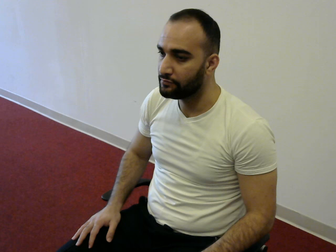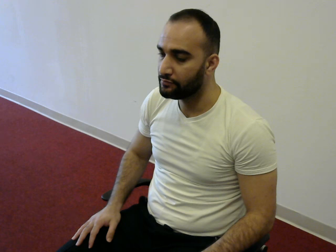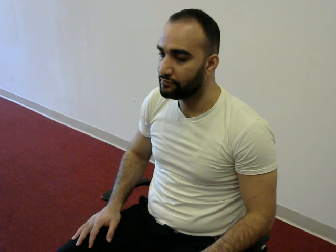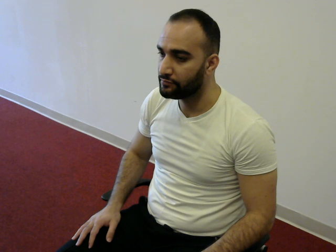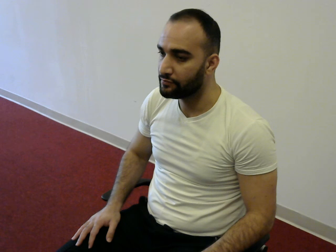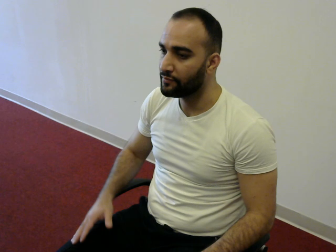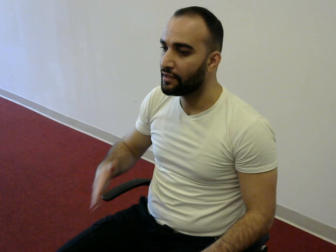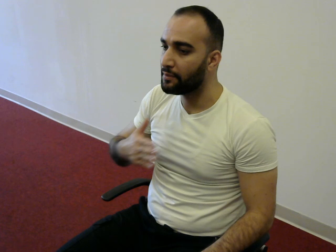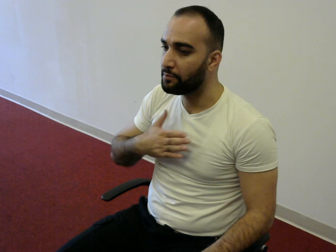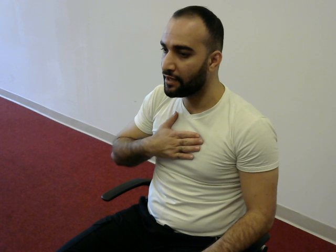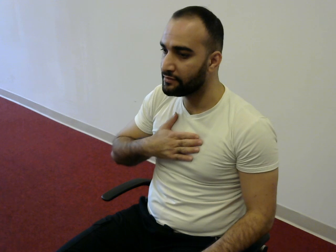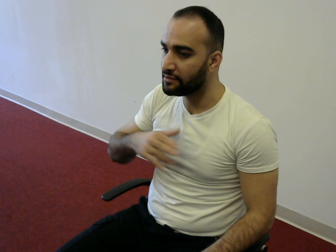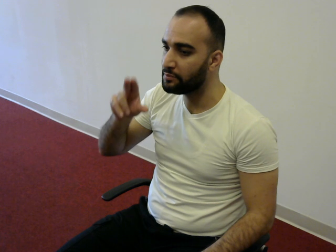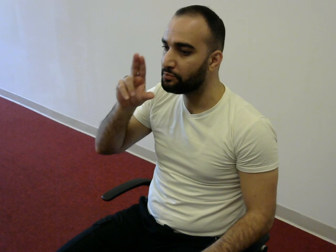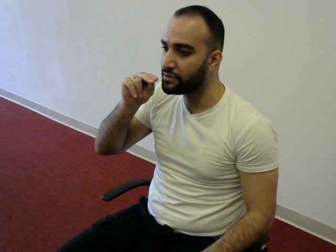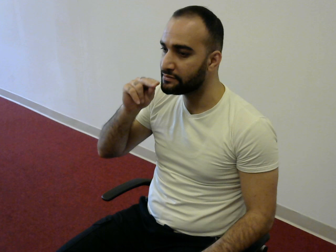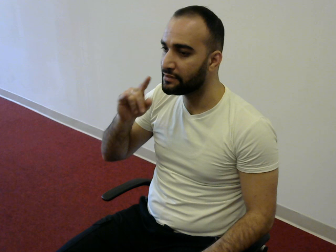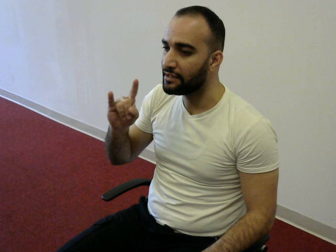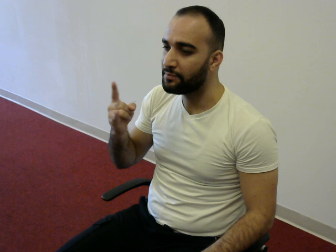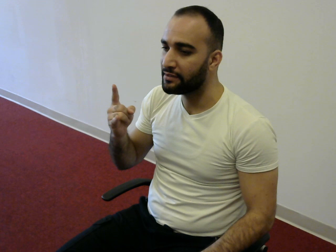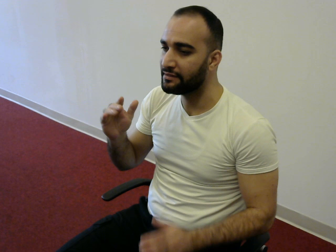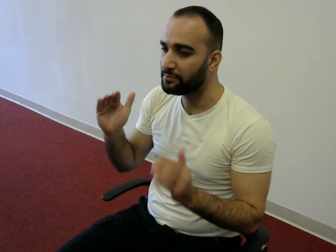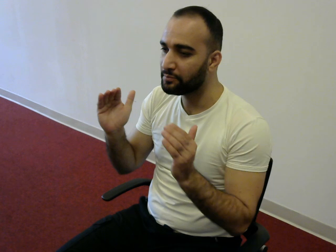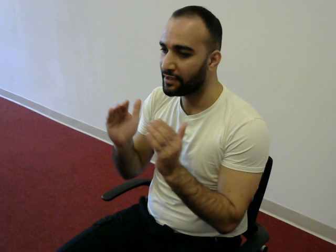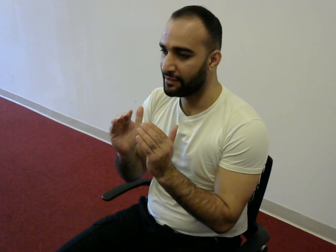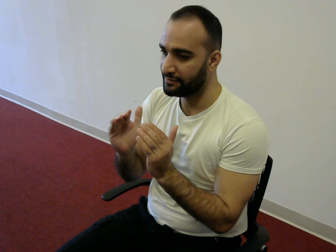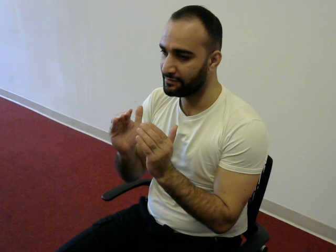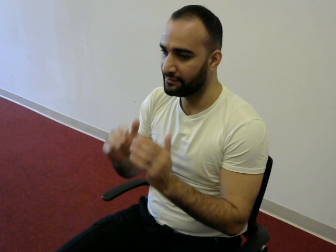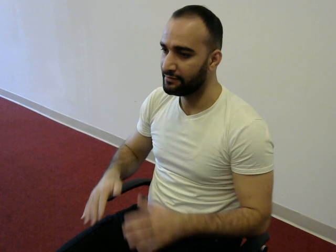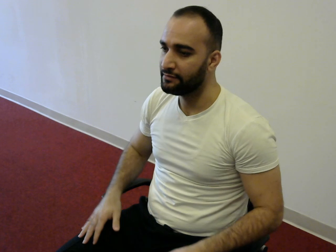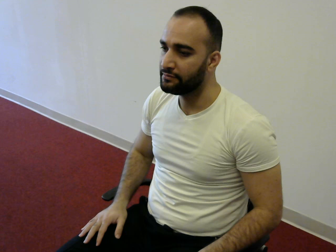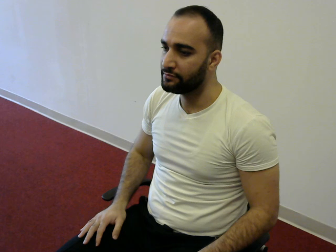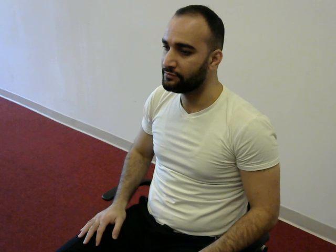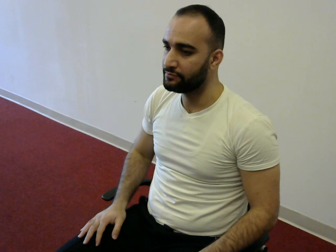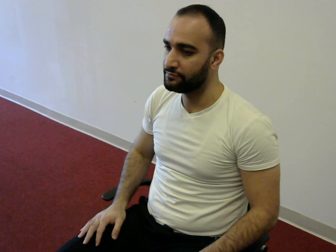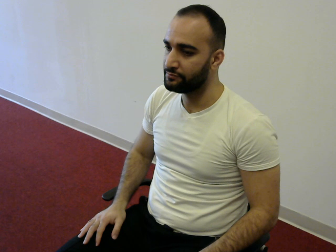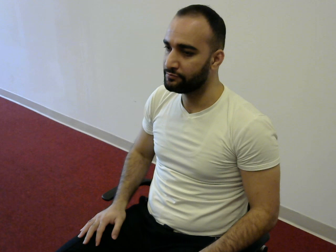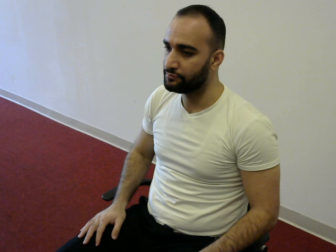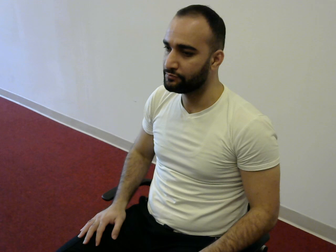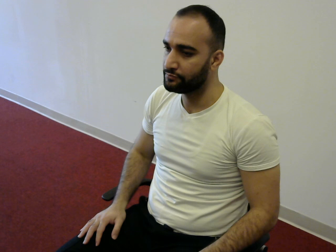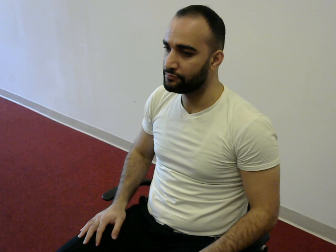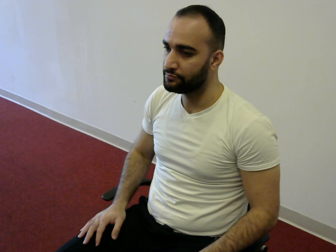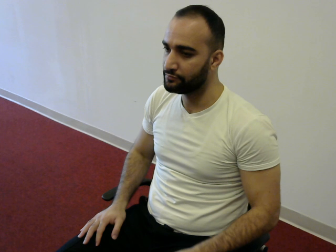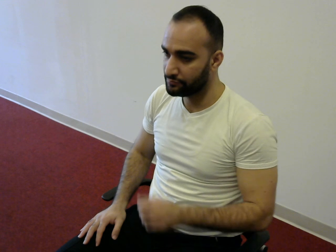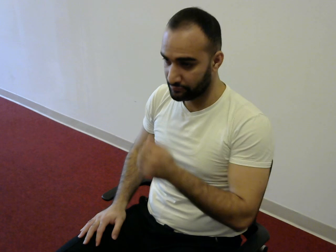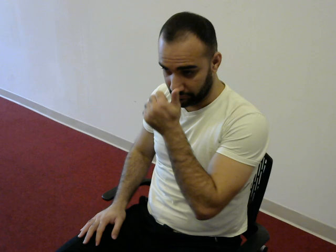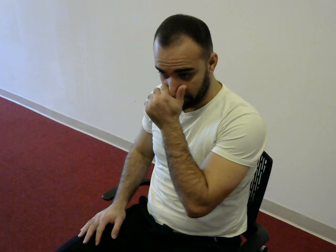Mənim pişiyim balacadır